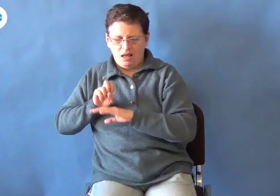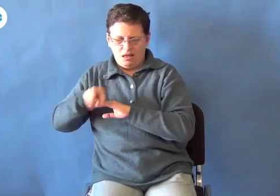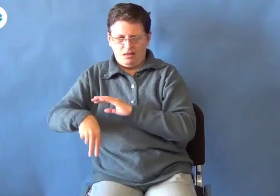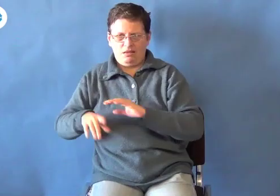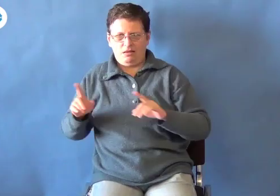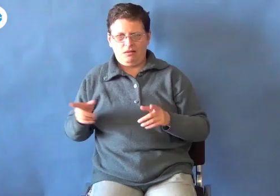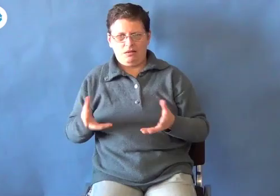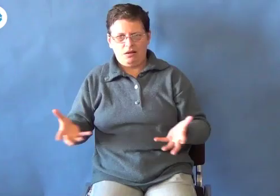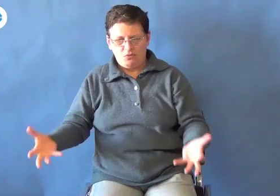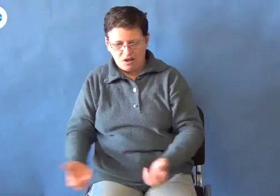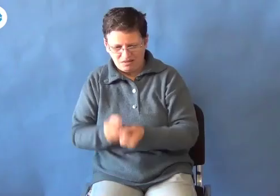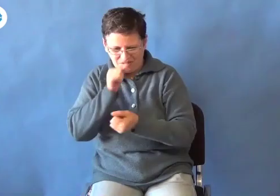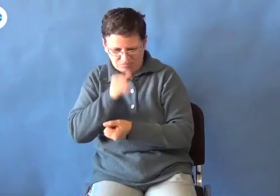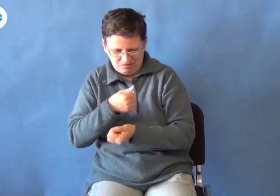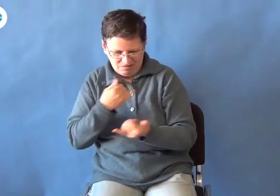Jeśli ktoś wpadnie, nie można go uratować.